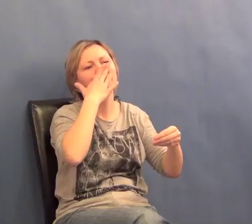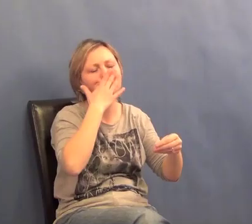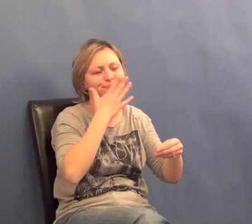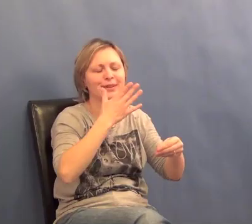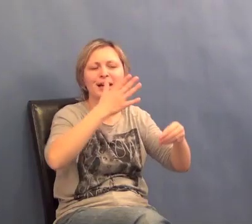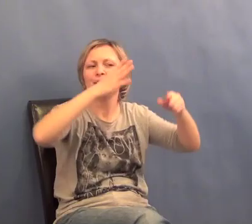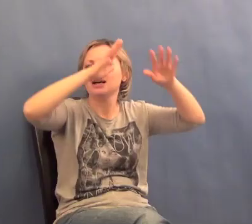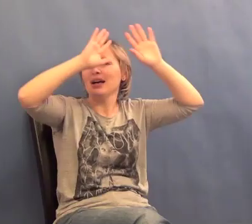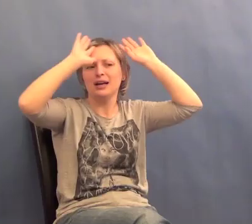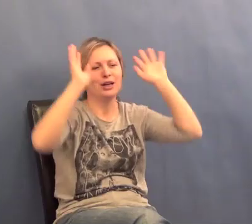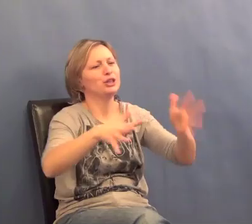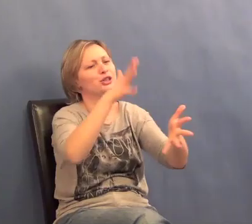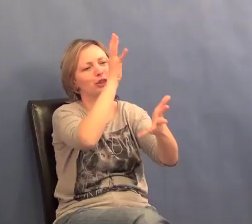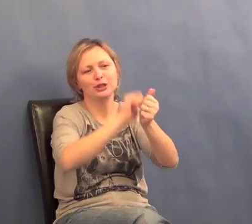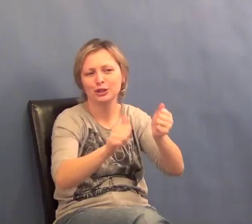Dobra, nic się nie stało.